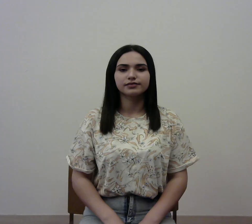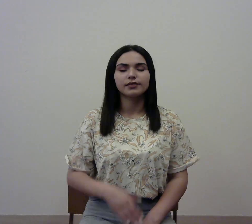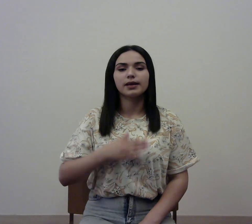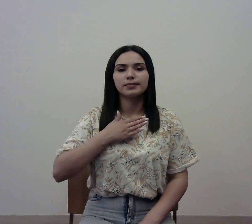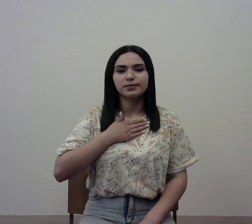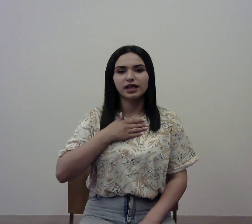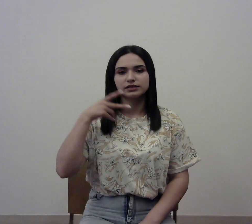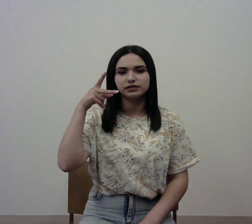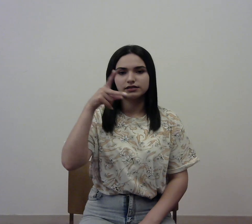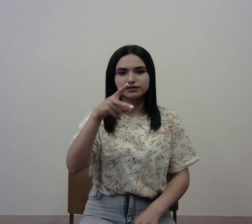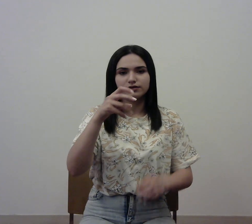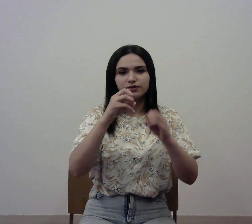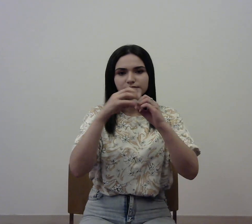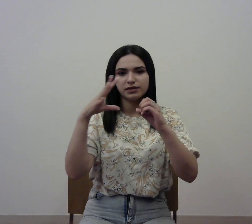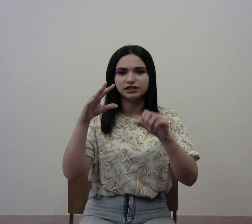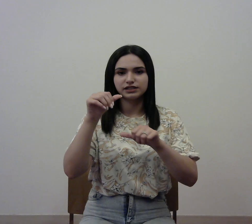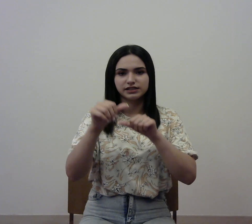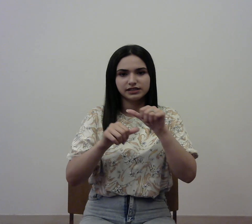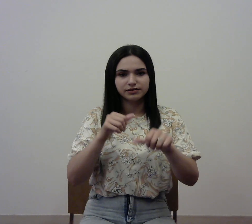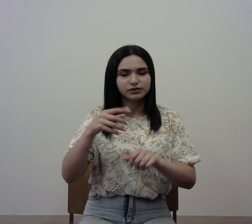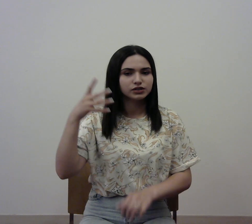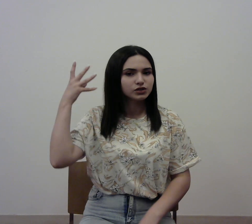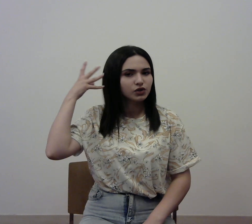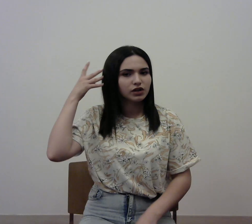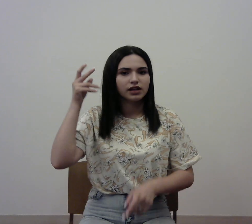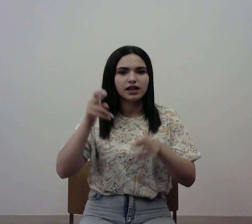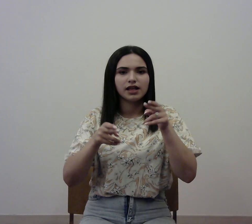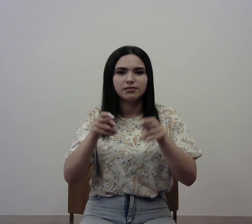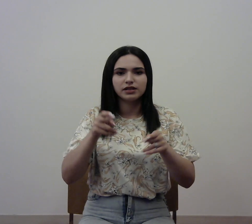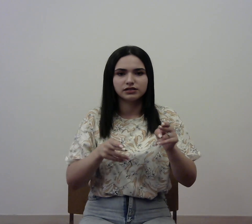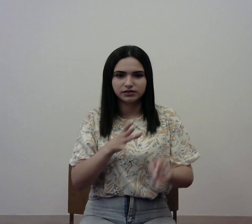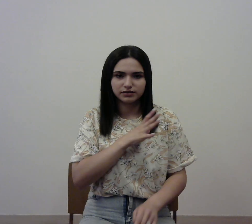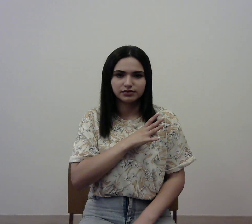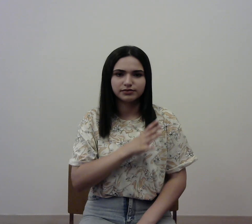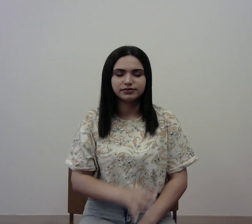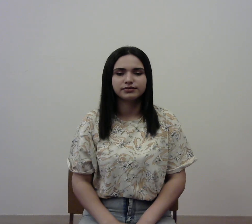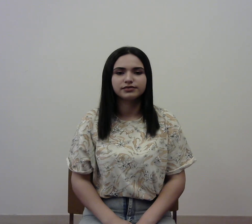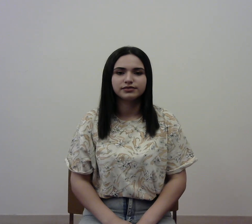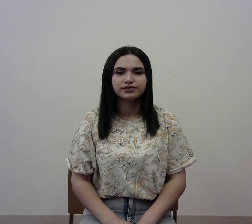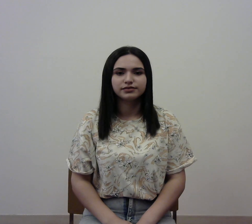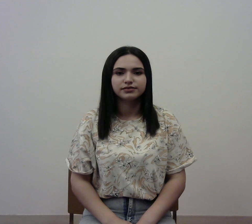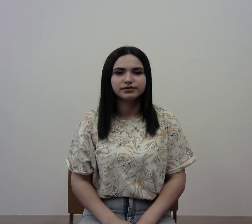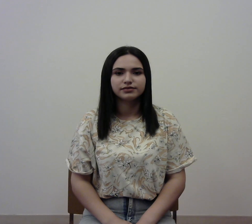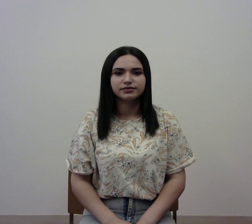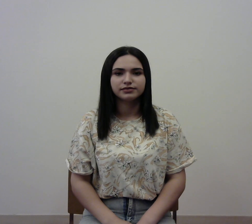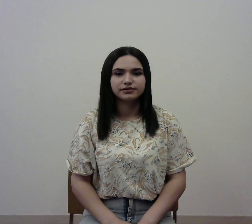Mən 2015-ci ildə koxlear implant əməliyyatı keçirmişəm